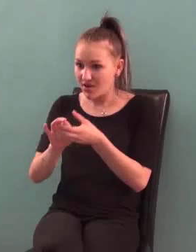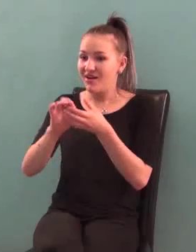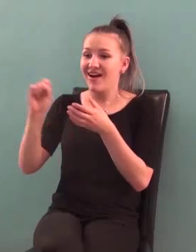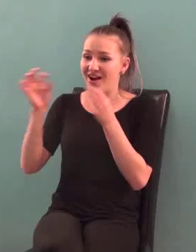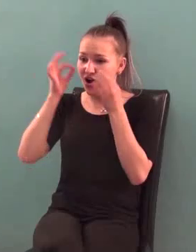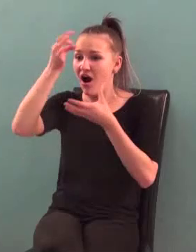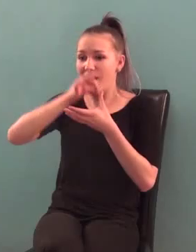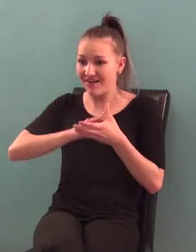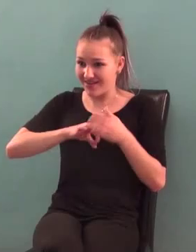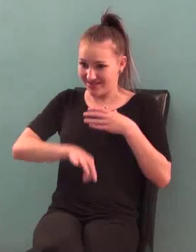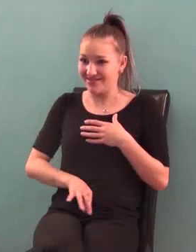Kot połyka kulę i trafia ona do jego brzucha.